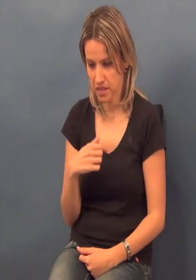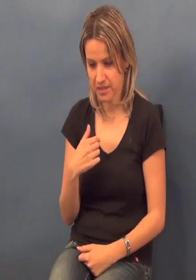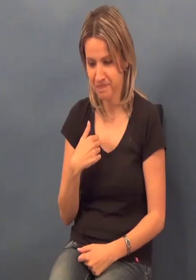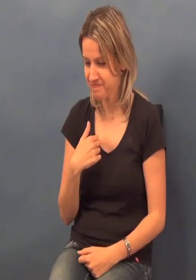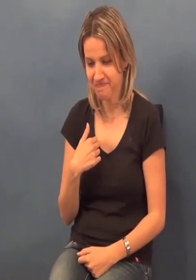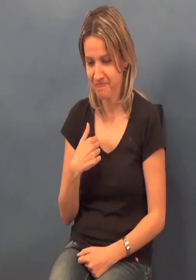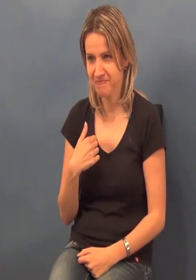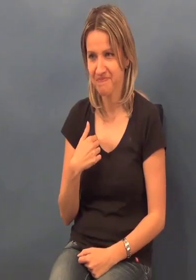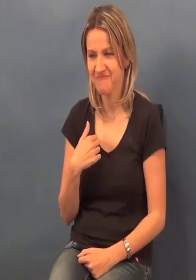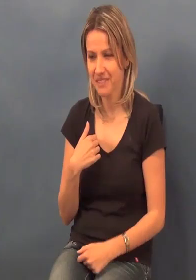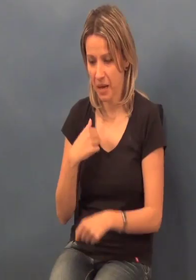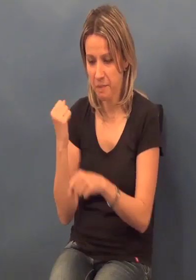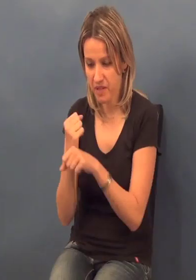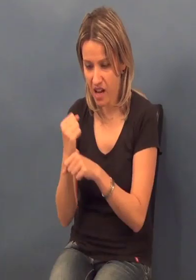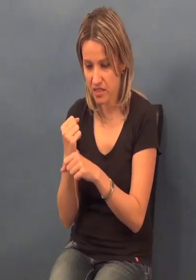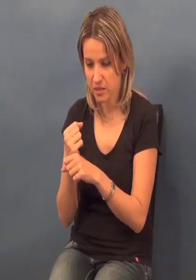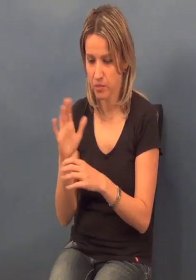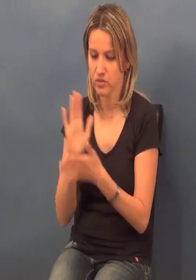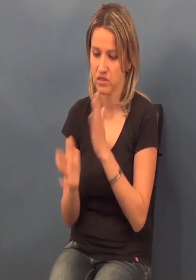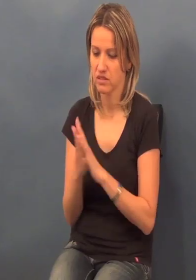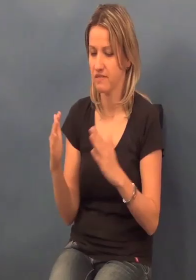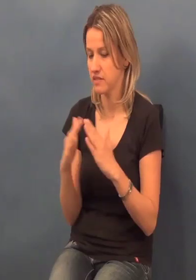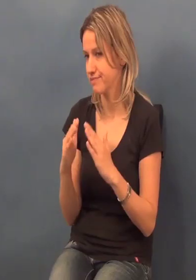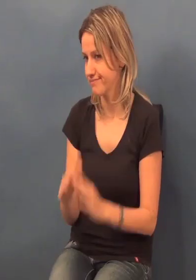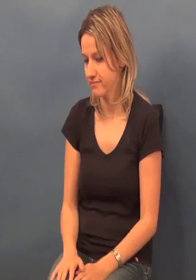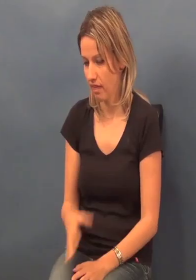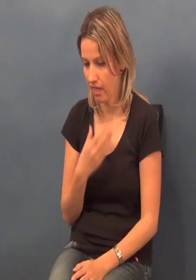Pracuję, potem sprzątanie w domu.